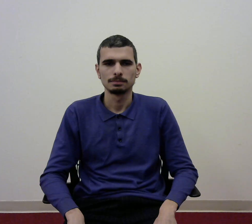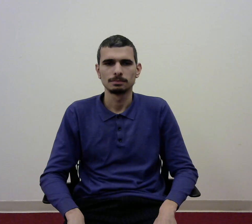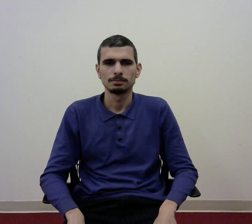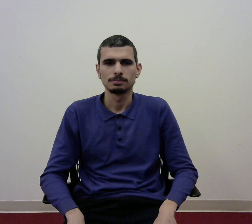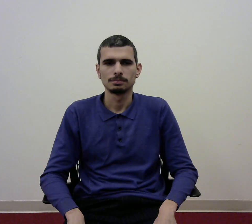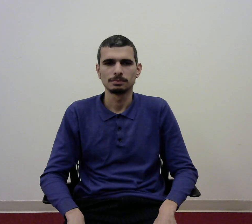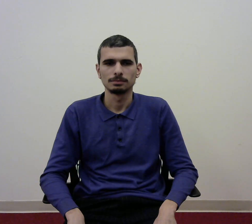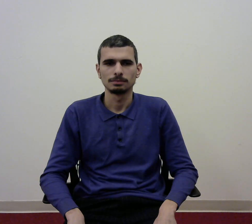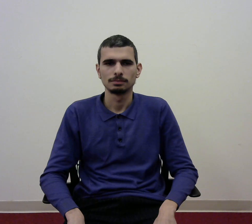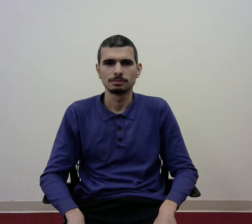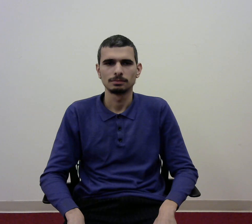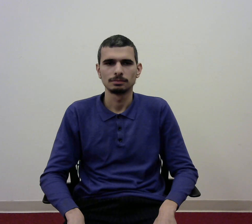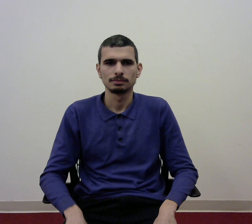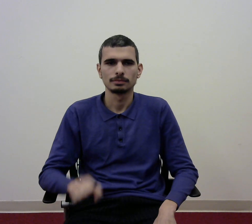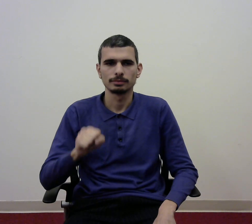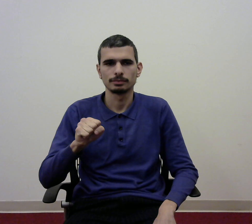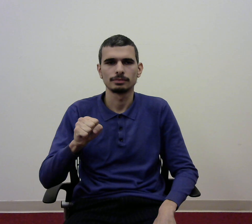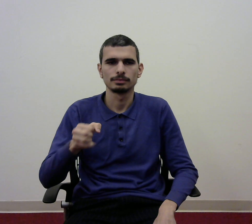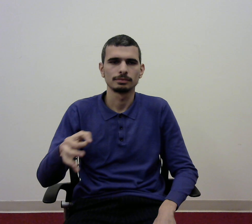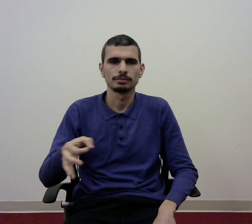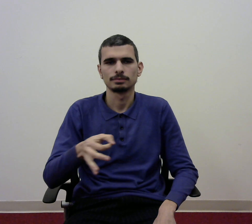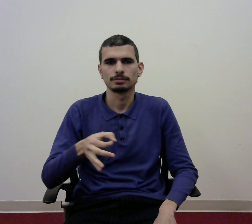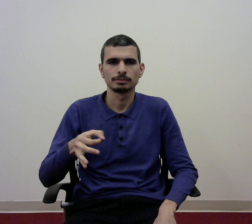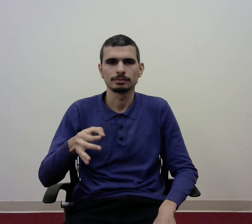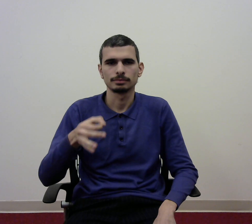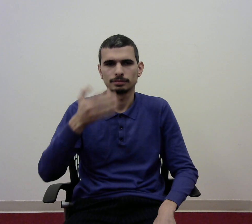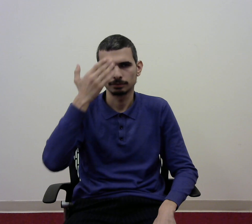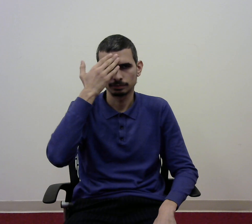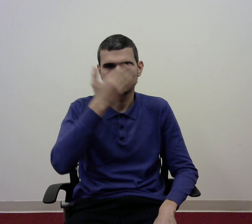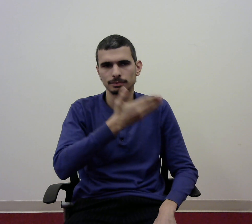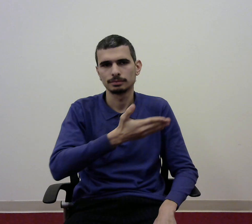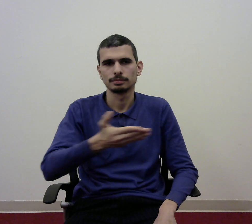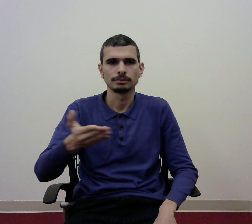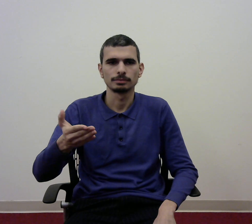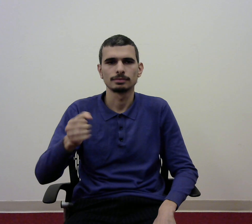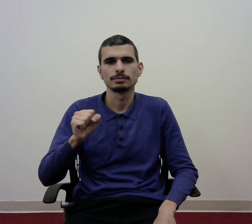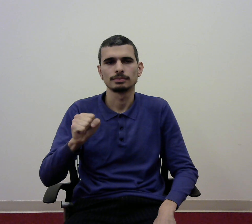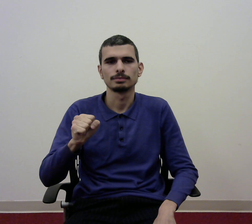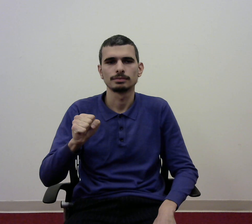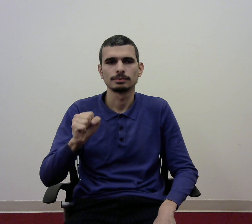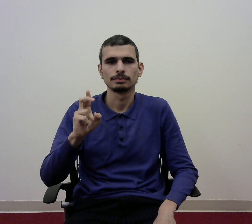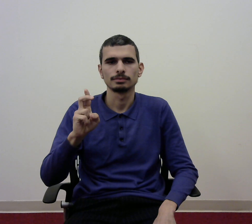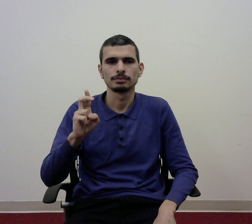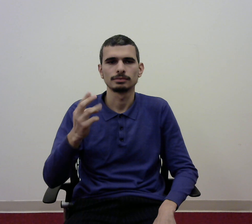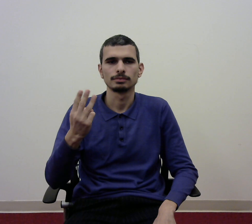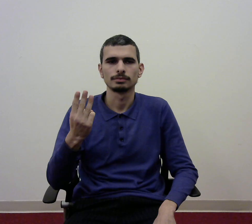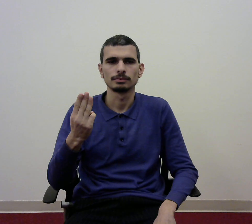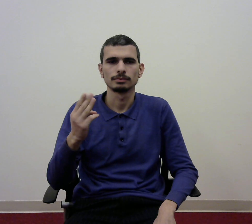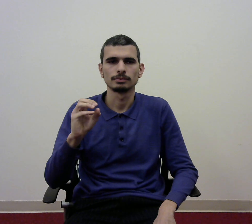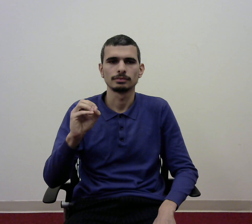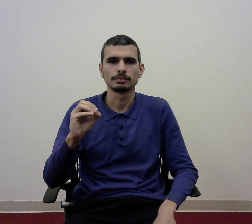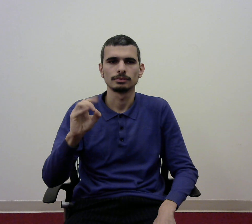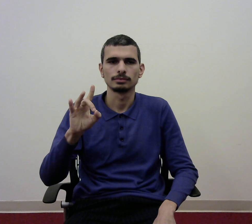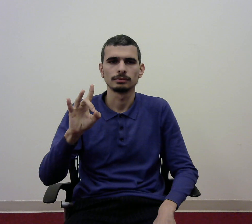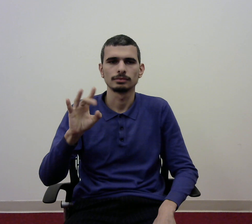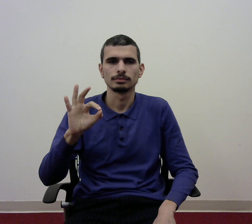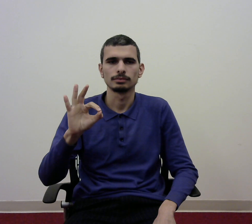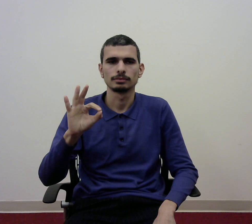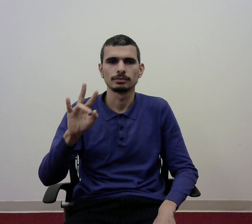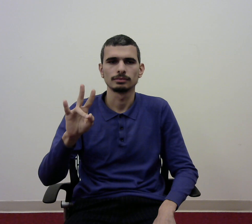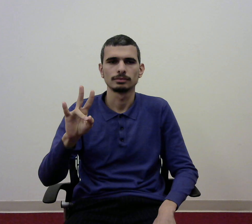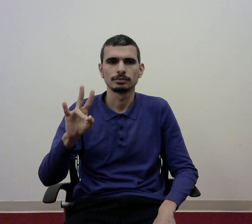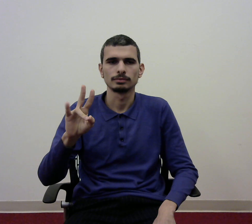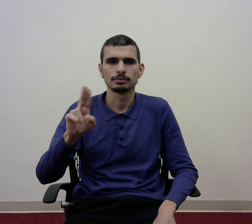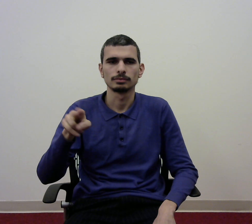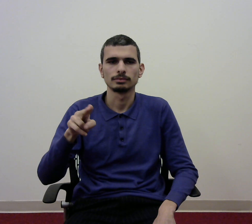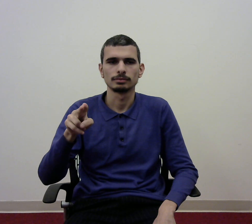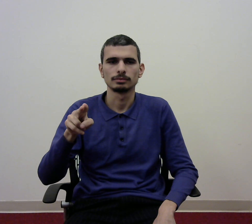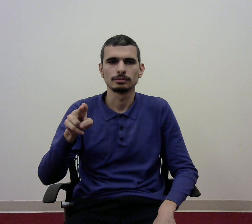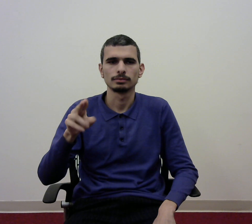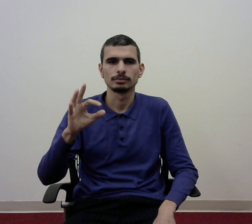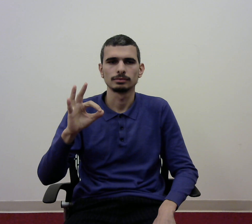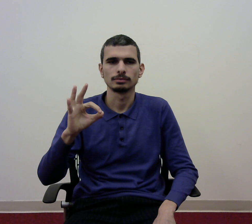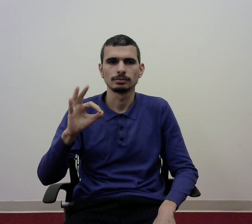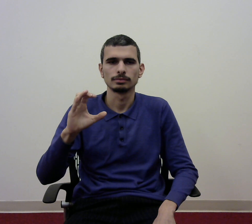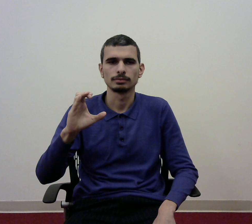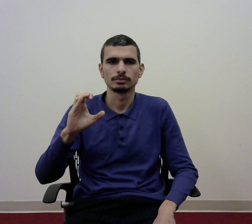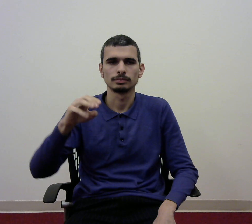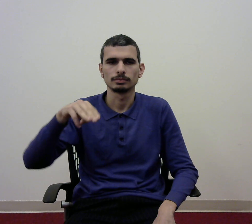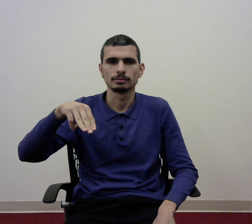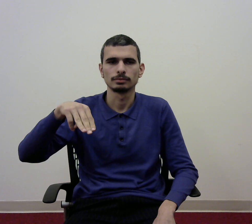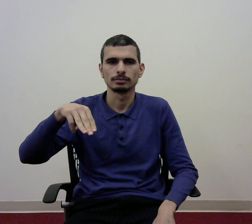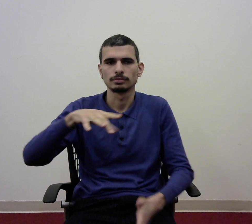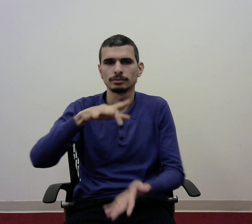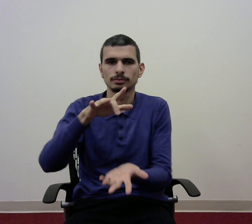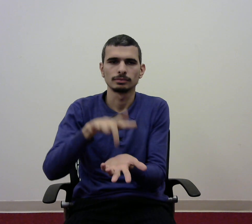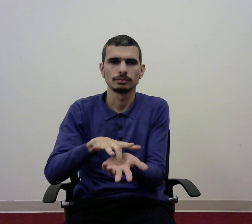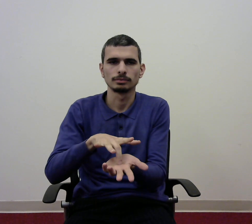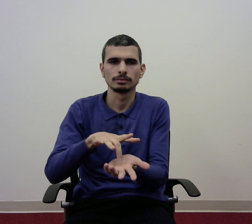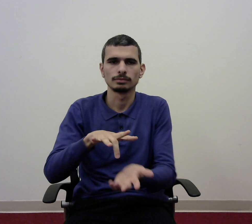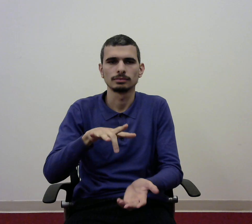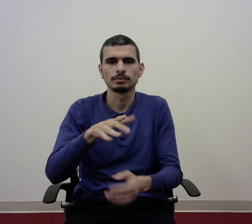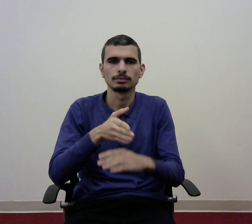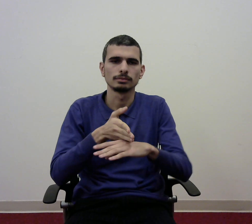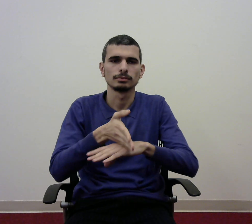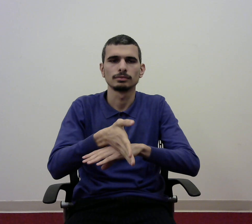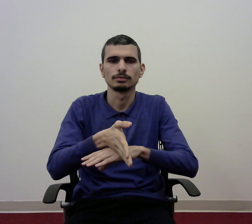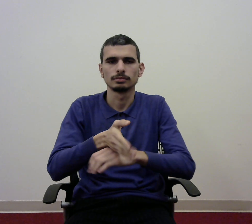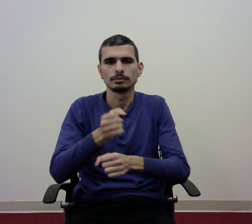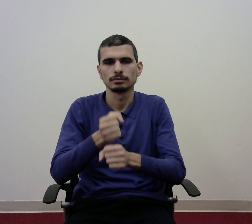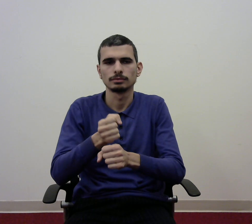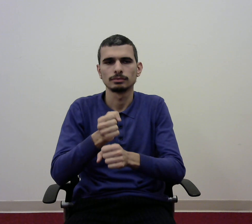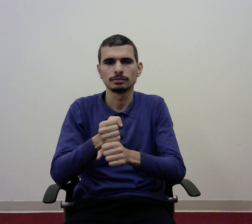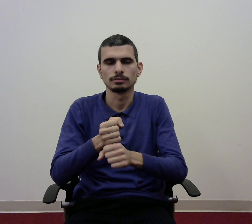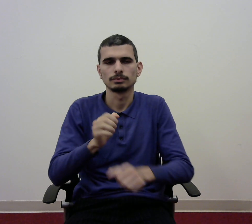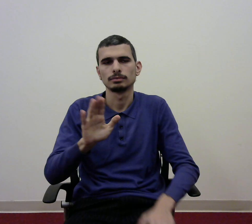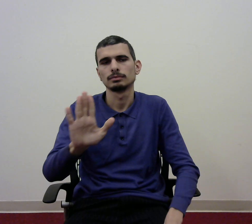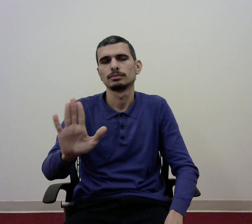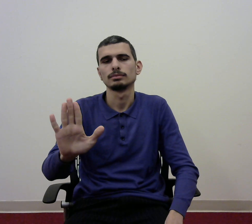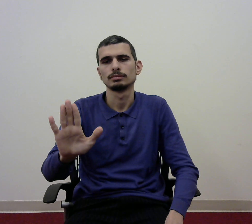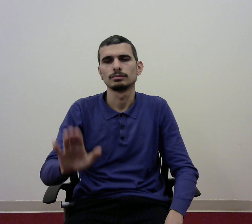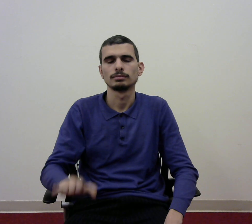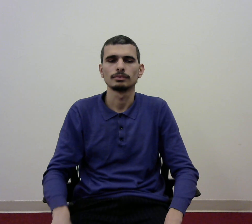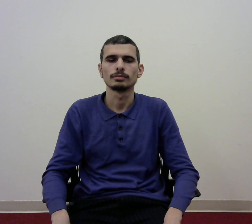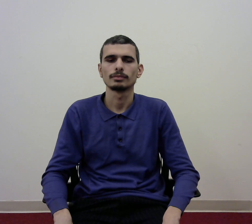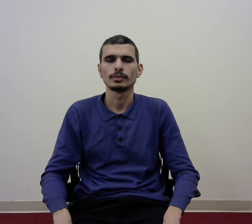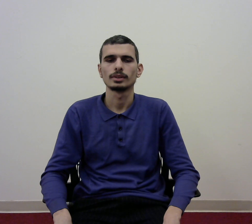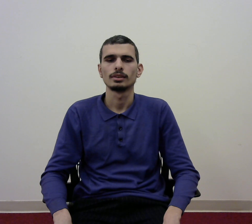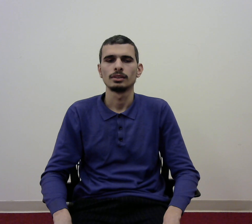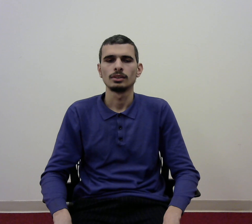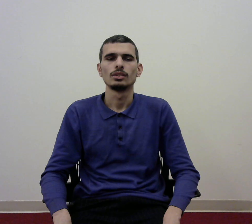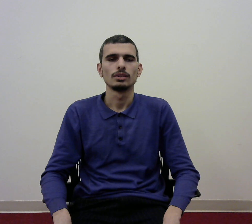Abşeron rayon sakinləri isə Abşeron DOST Mərkəzinə müraciət etməlidir